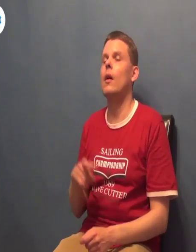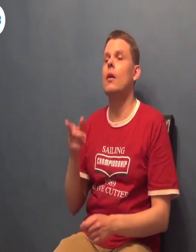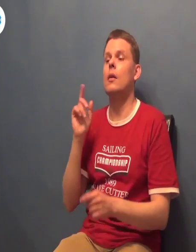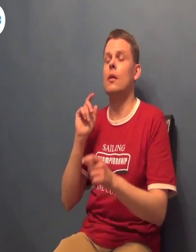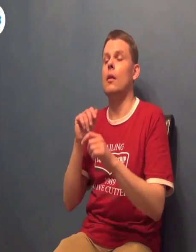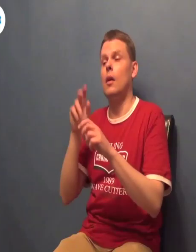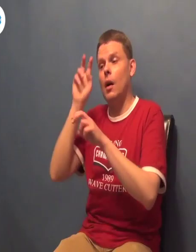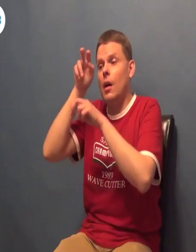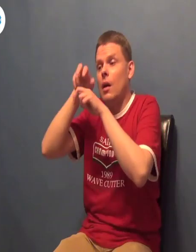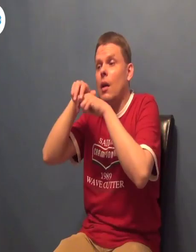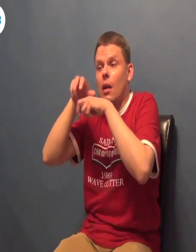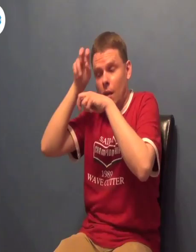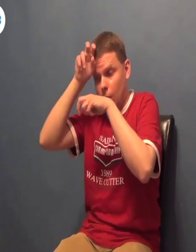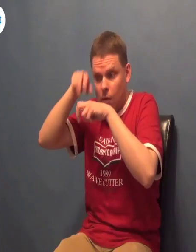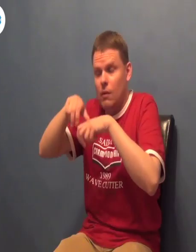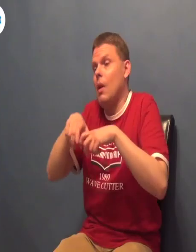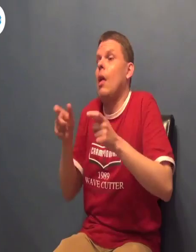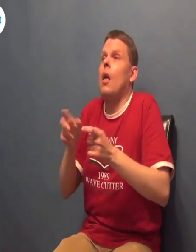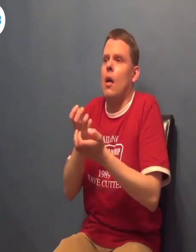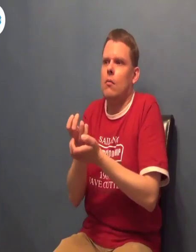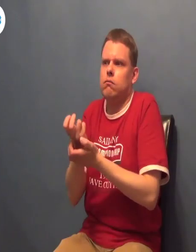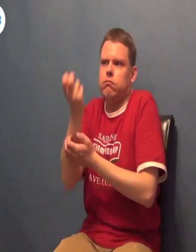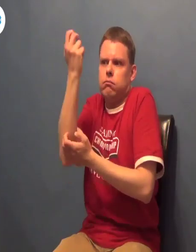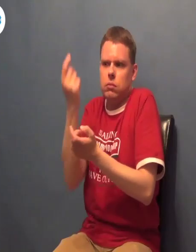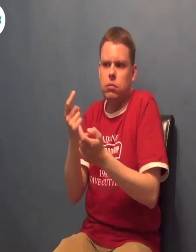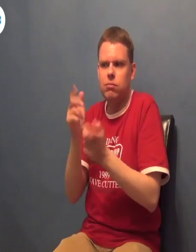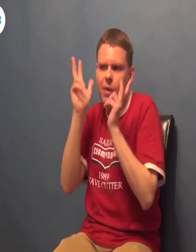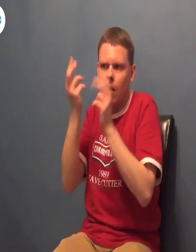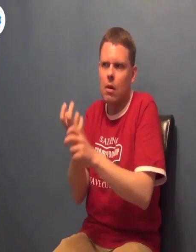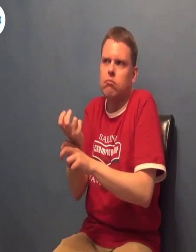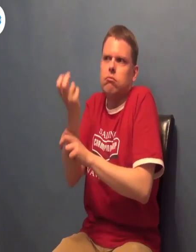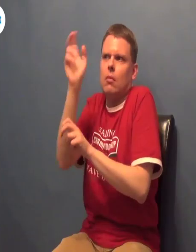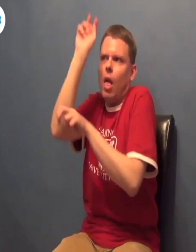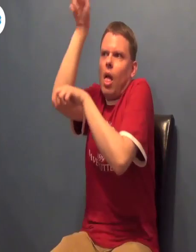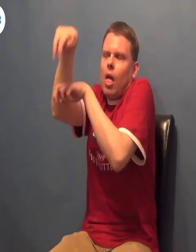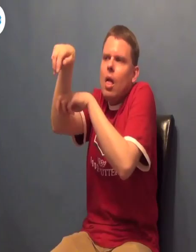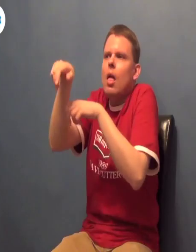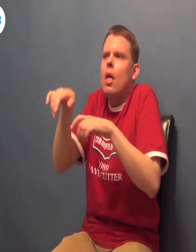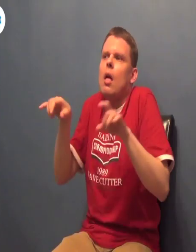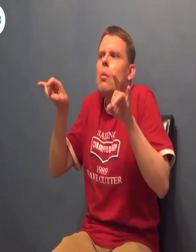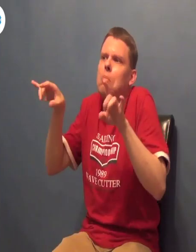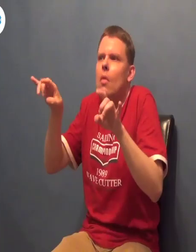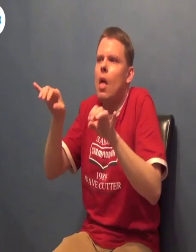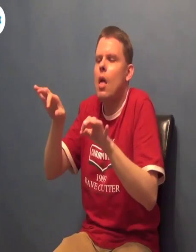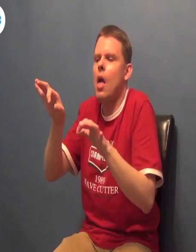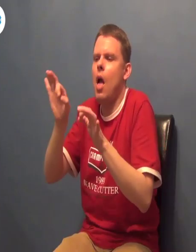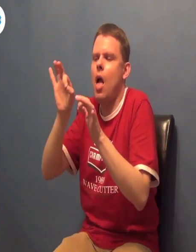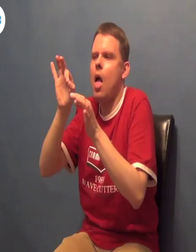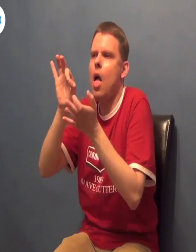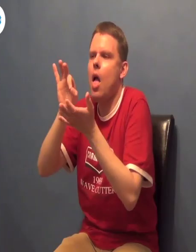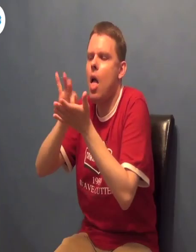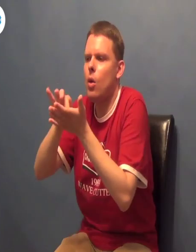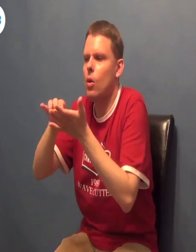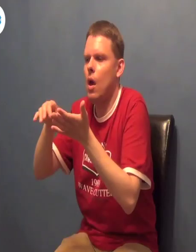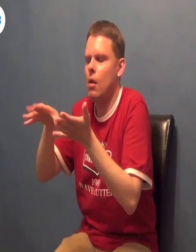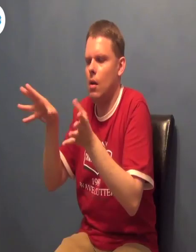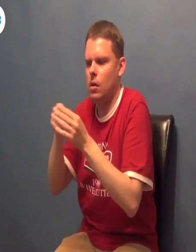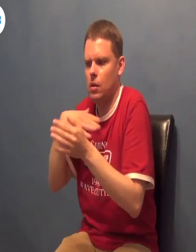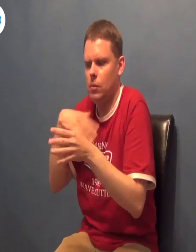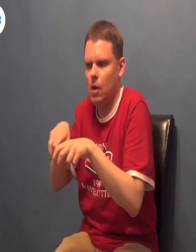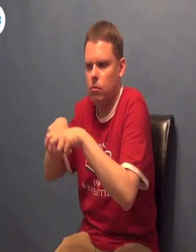Chłopiec siedzi na rogach niepewnie... bo jeleń podnosi głowę i biegnie z chłopcem na głowie a razem z nimi biegnie pies.